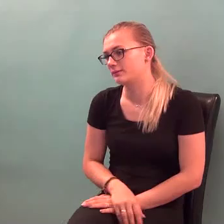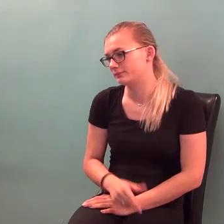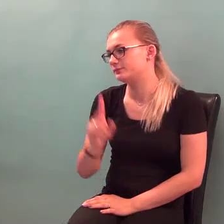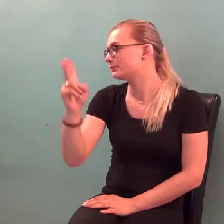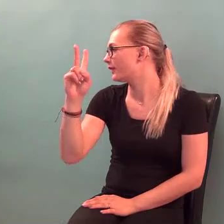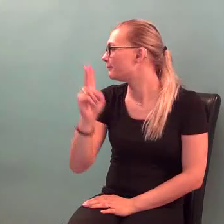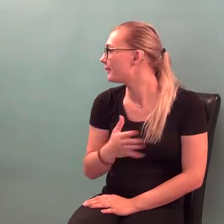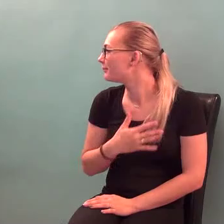Mamy dwa.